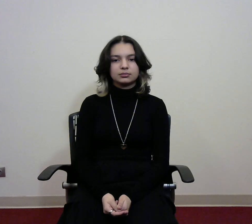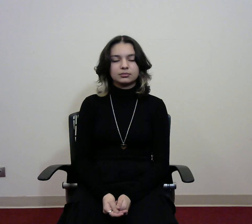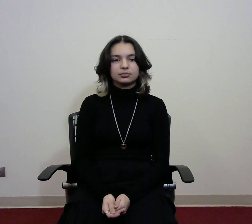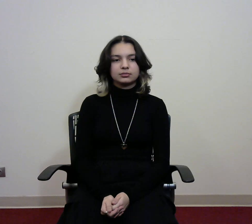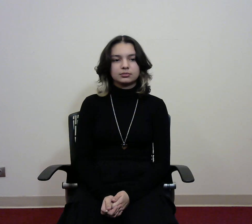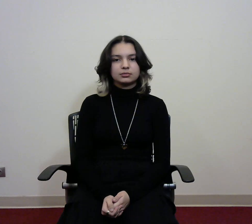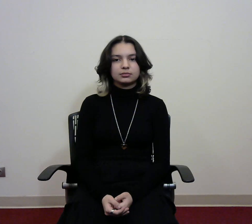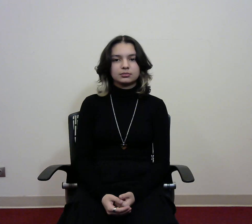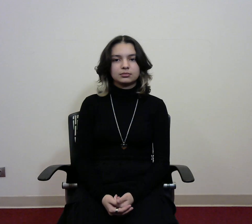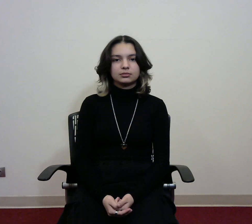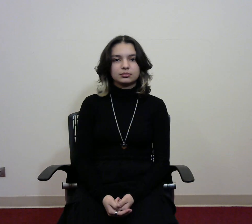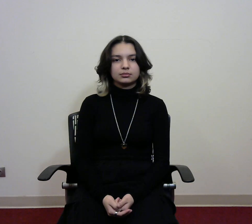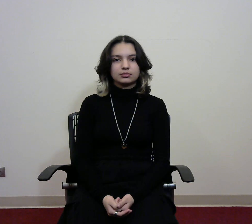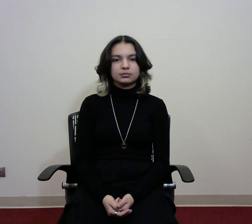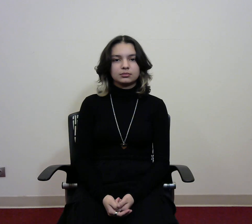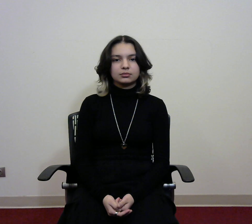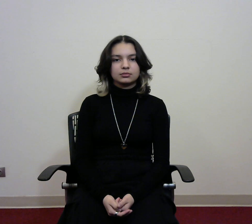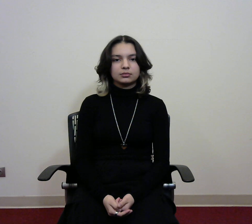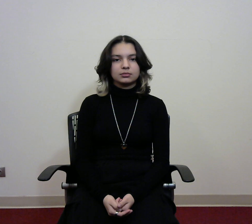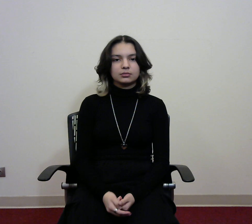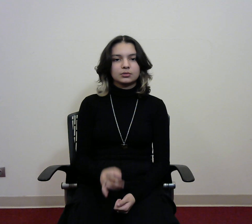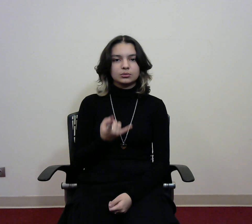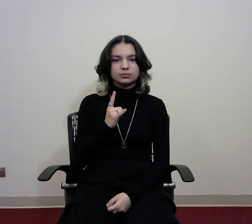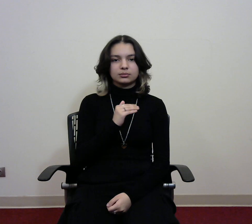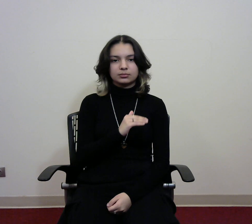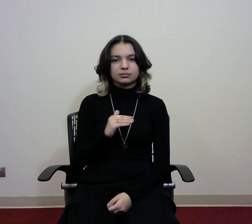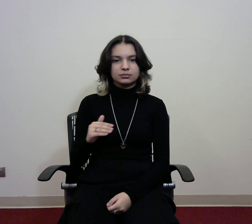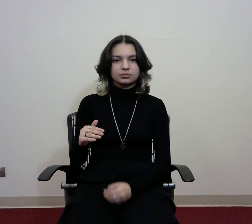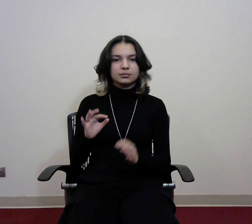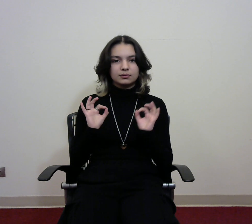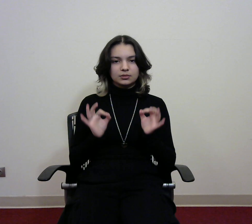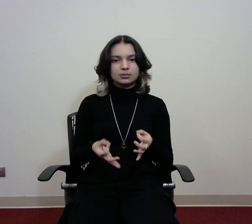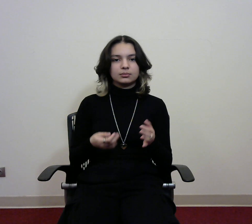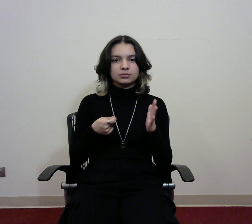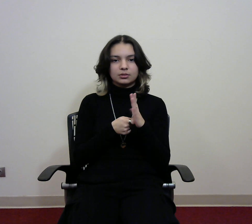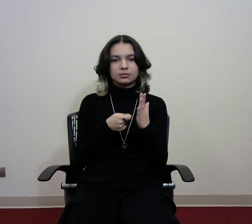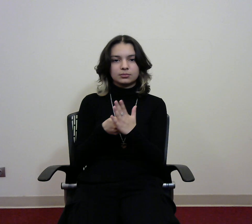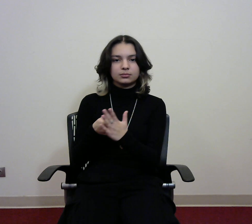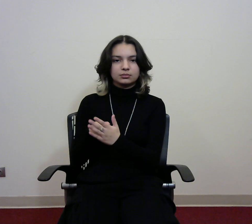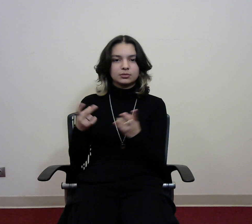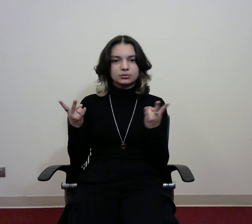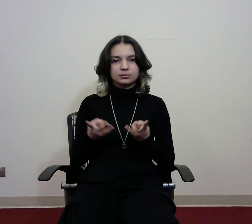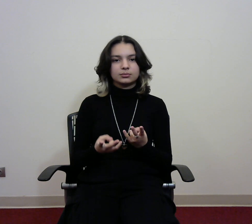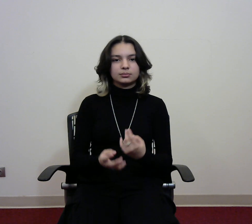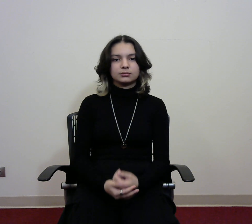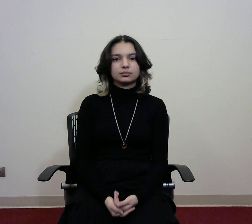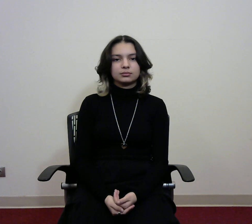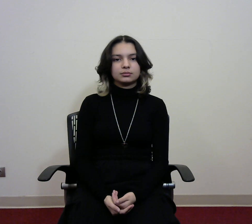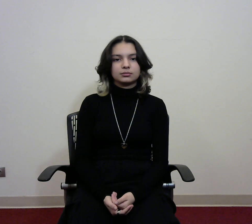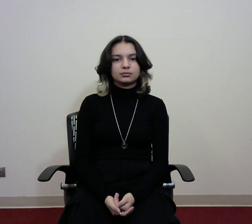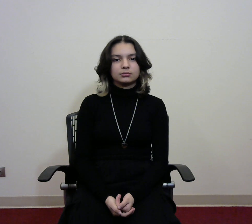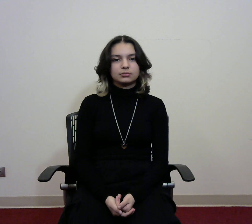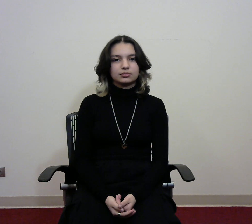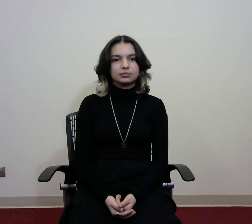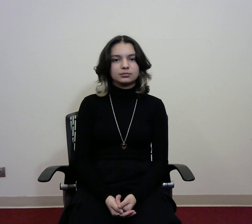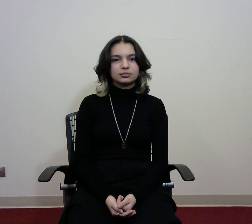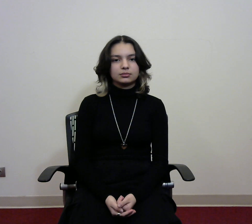Uşaqları düzgün qidalandırmaq lazımdır